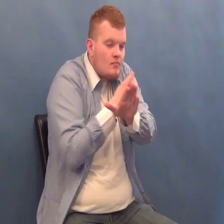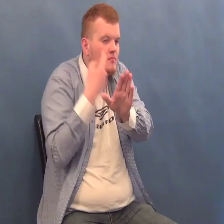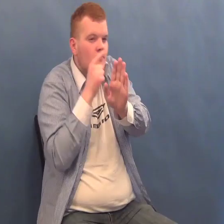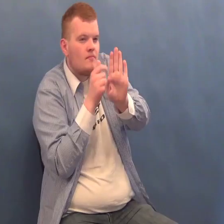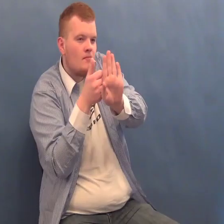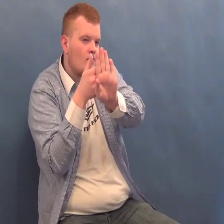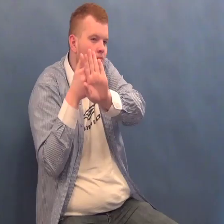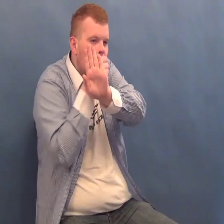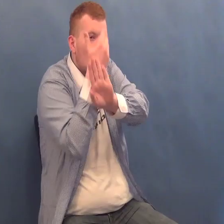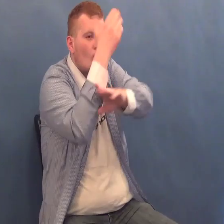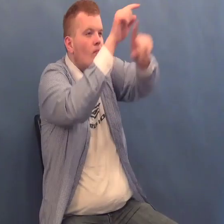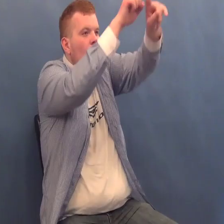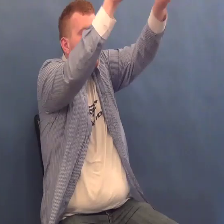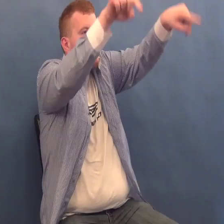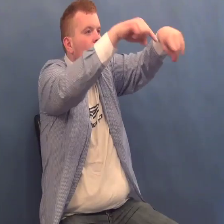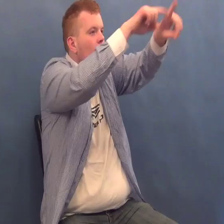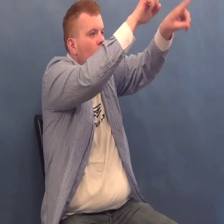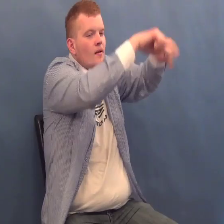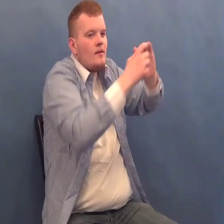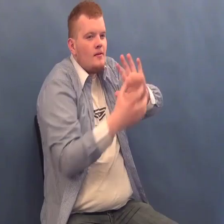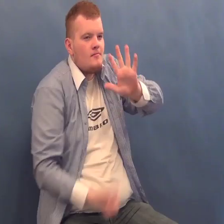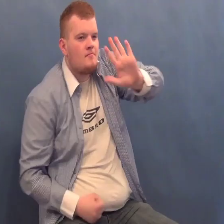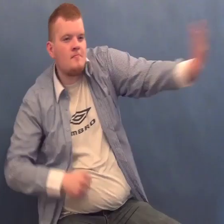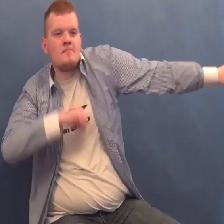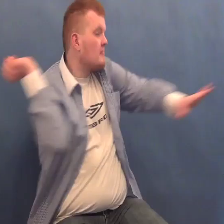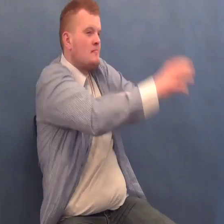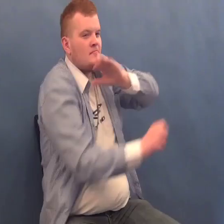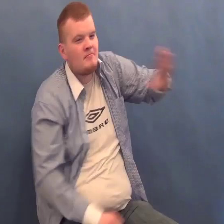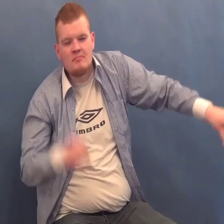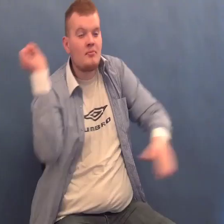Chowa się za czymś, zauważa okna, w które następnie rzuca kamieniami.